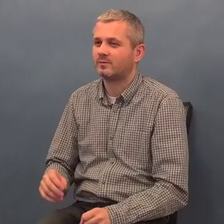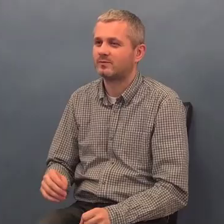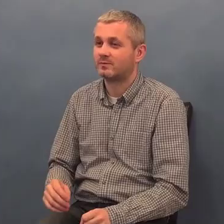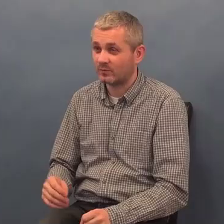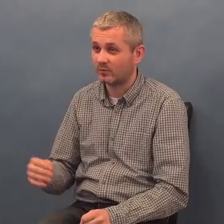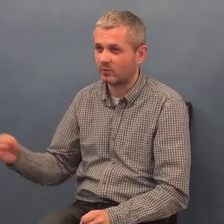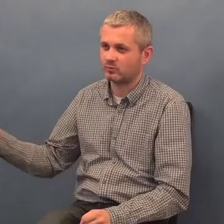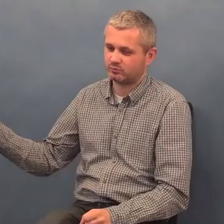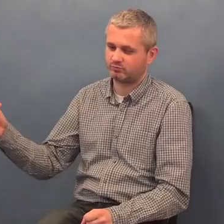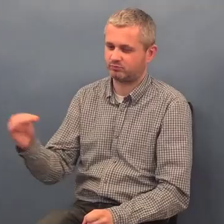Jedzie.